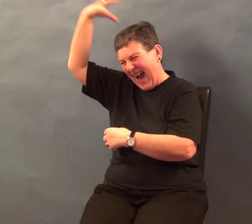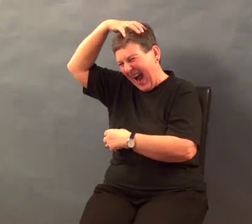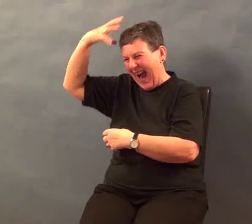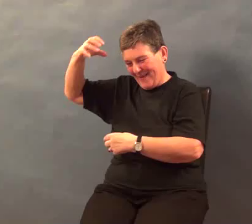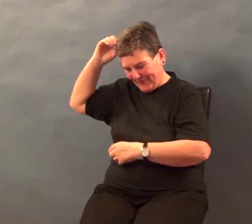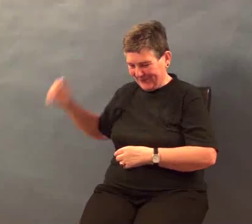Kot zrzucił tę puszkę z głowy.